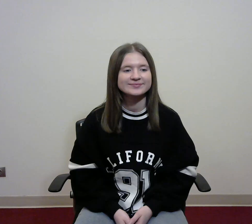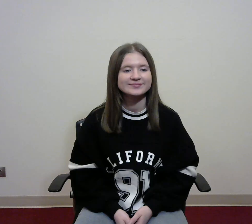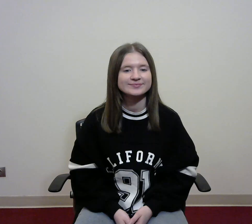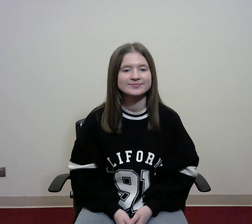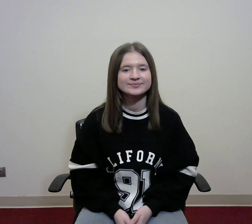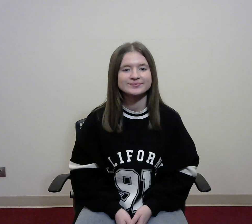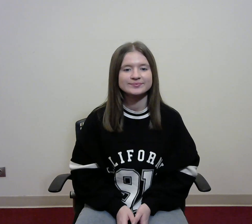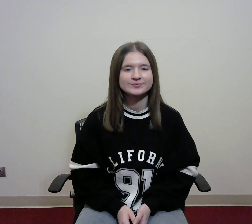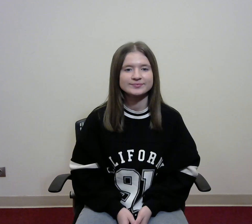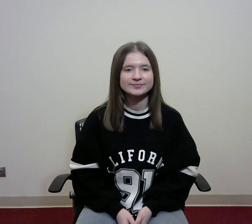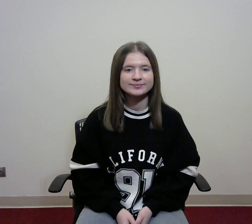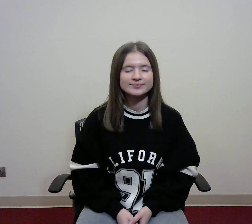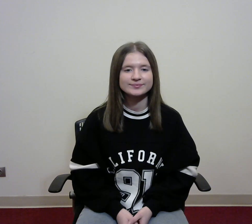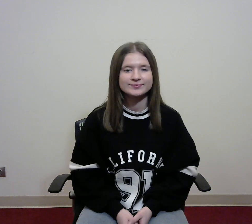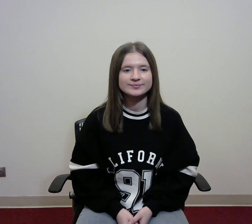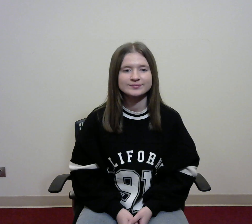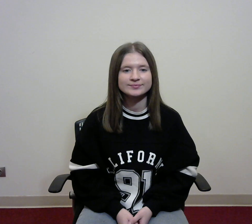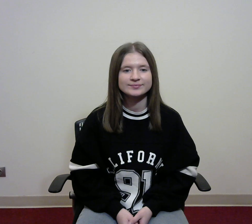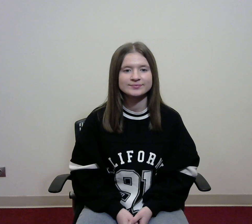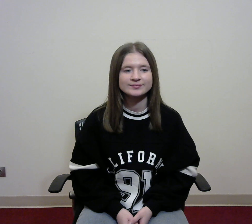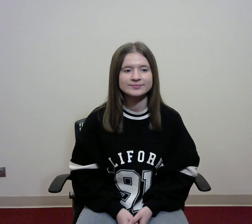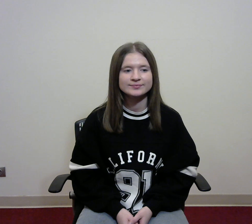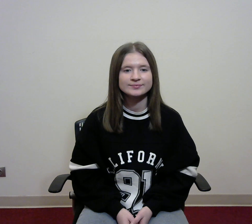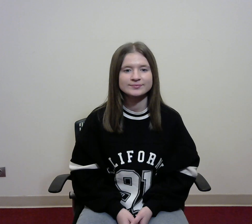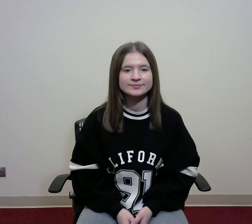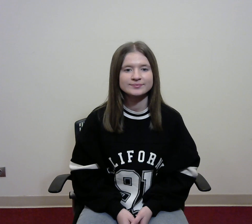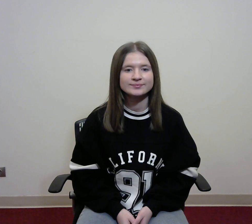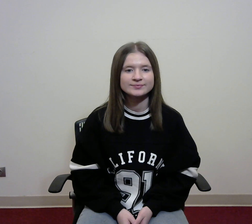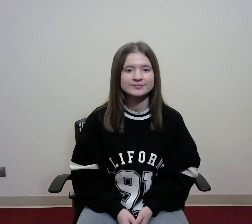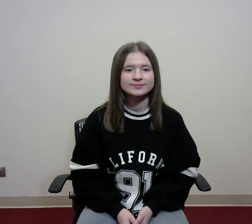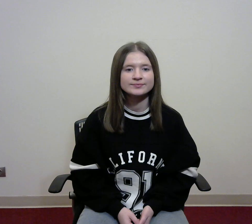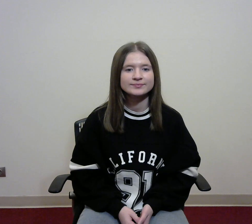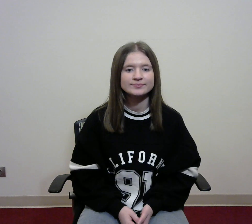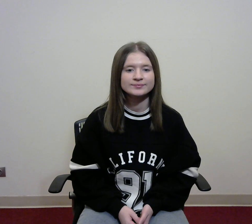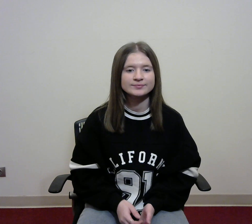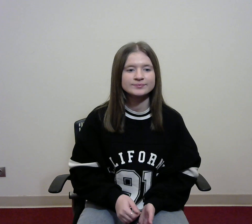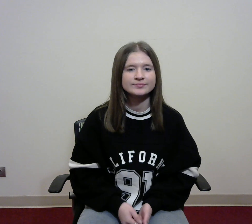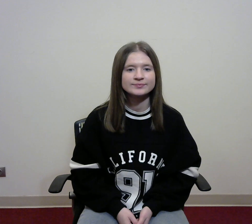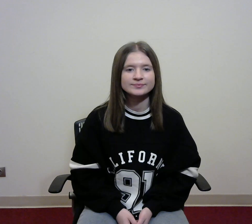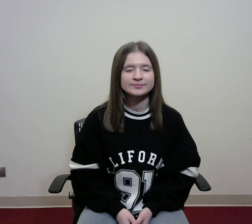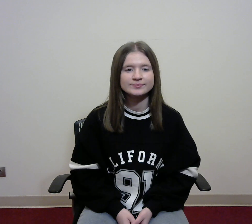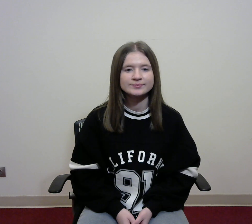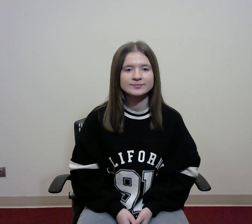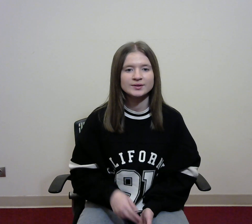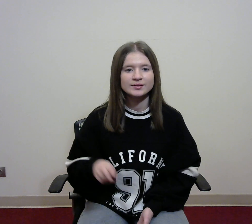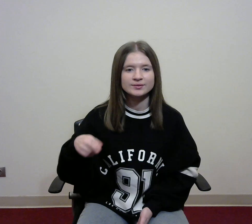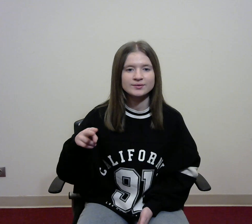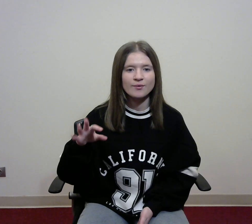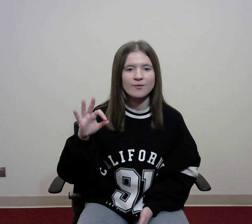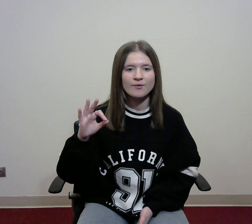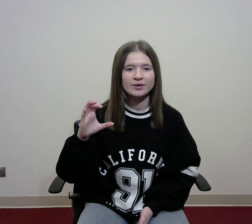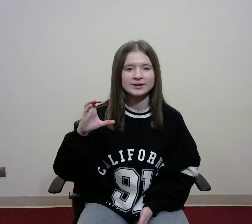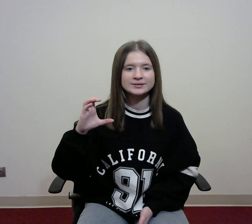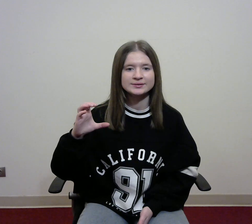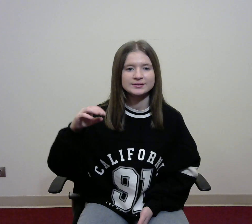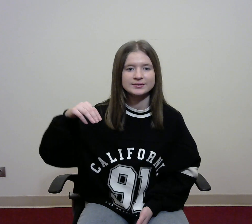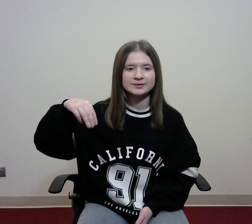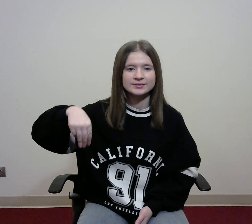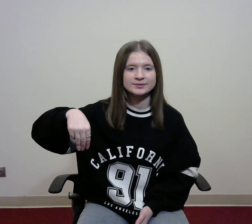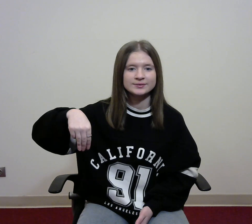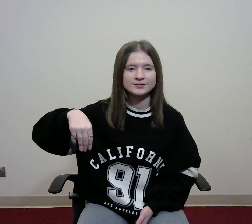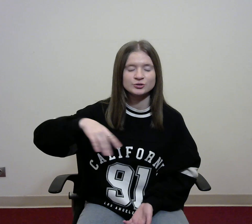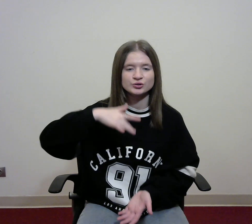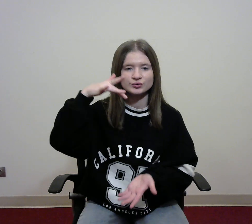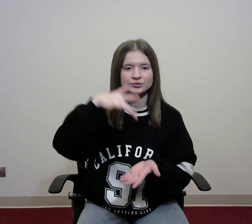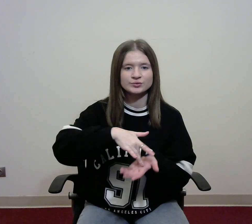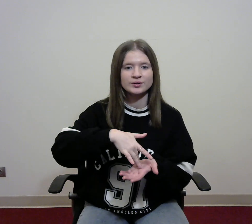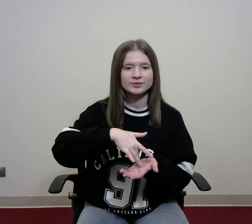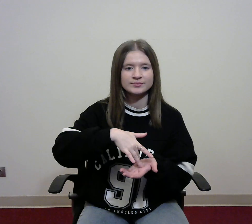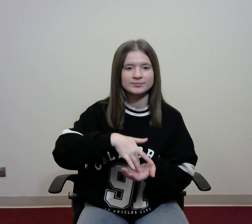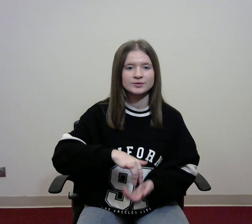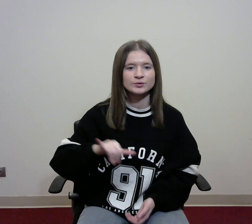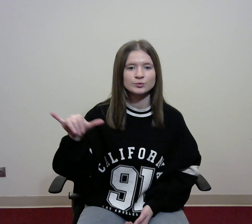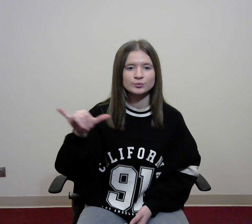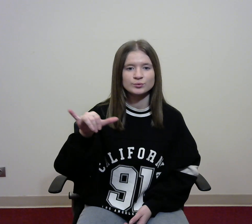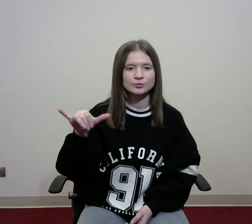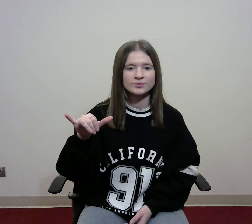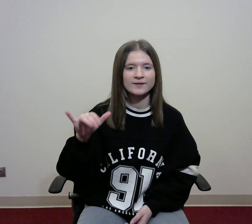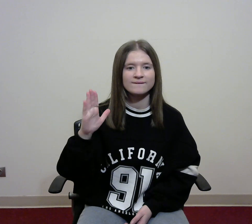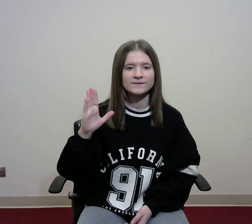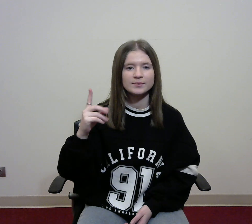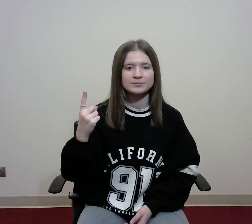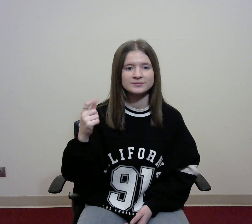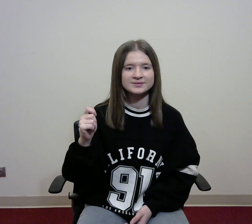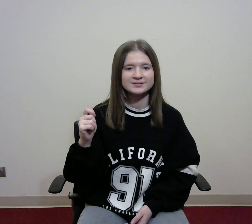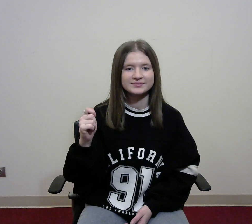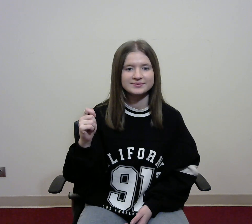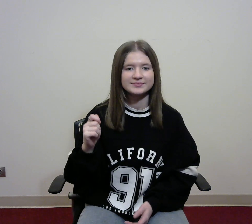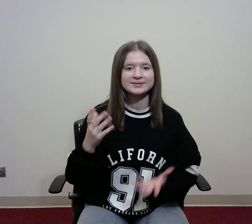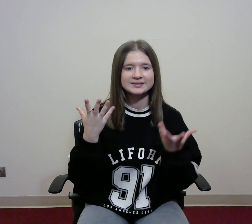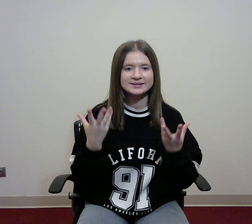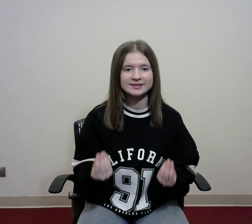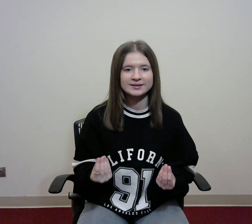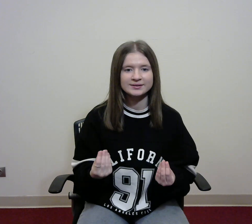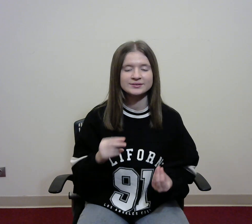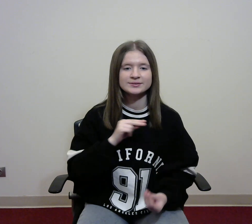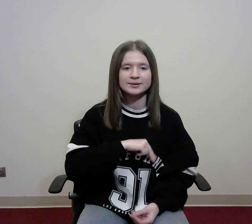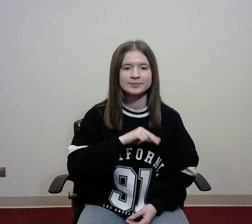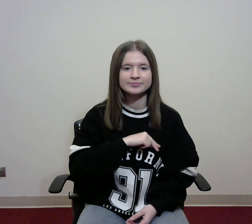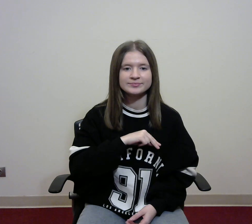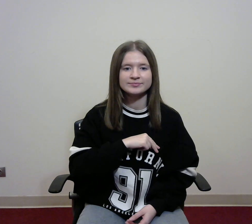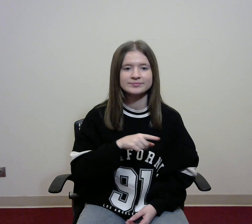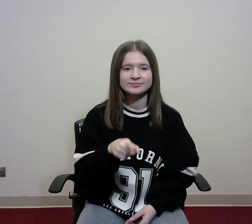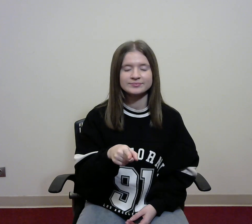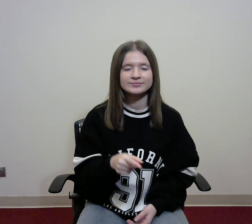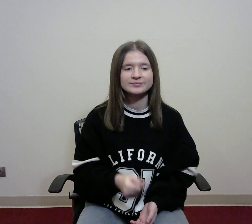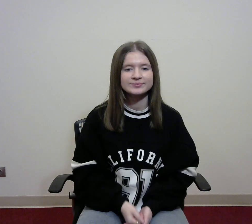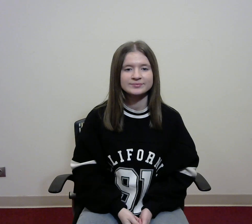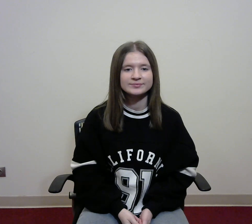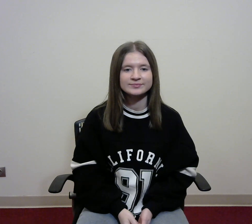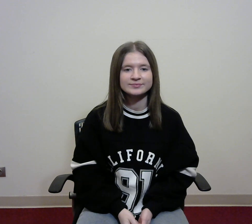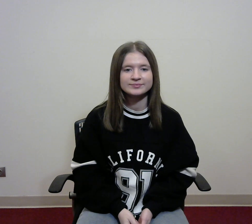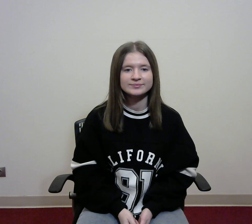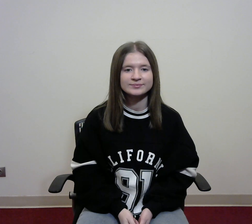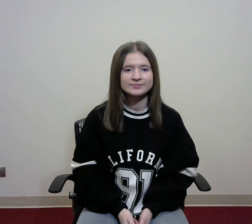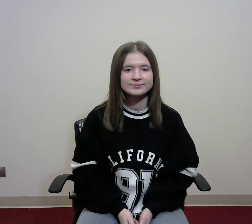DOST mərkəzləri şənbə və bazar günü işləyirmi?